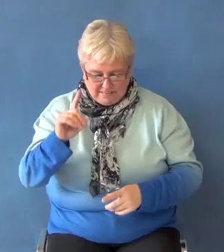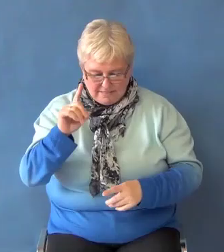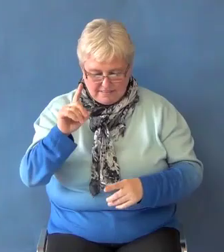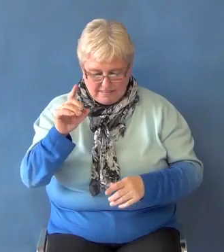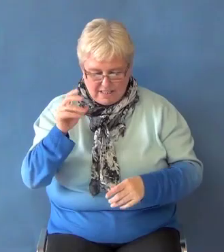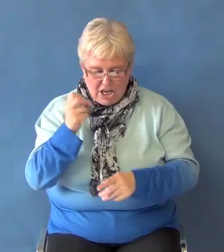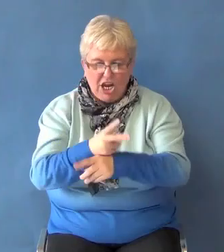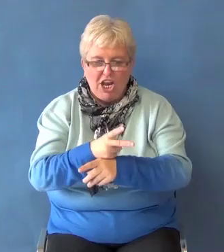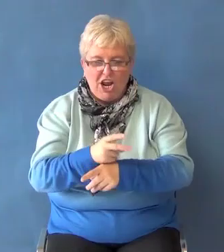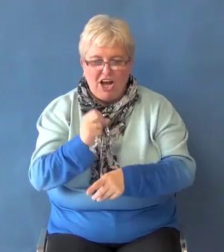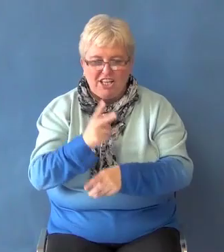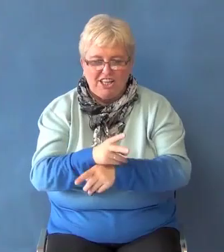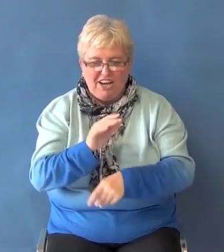Poczekaj, kino.